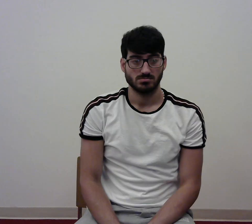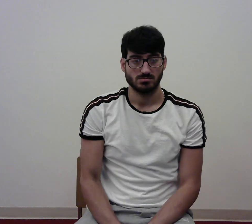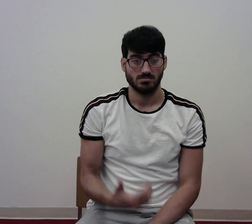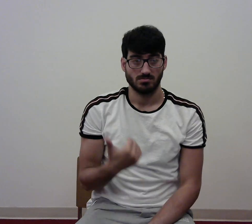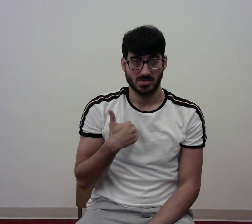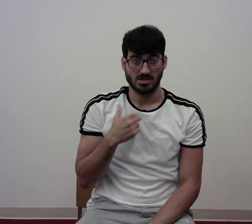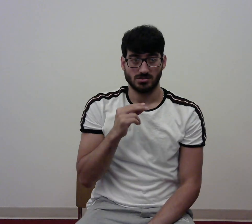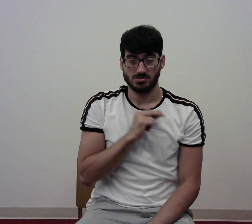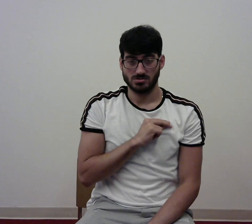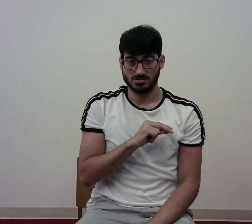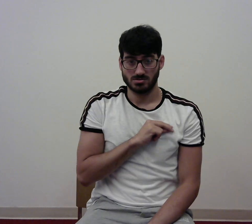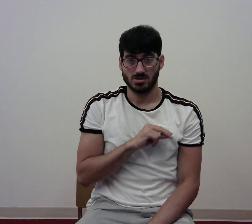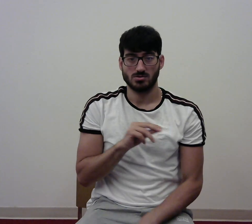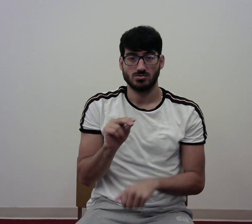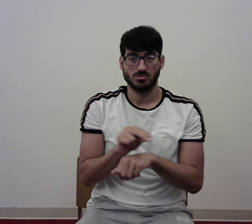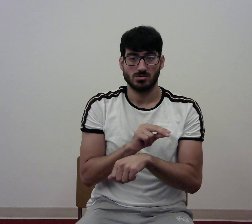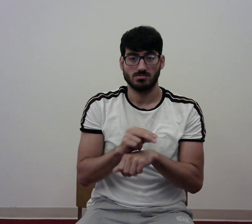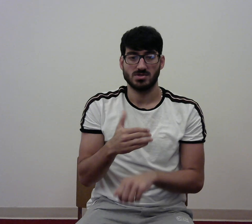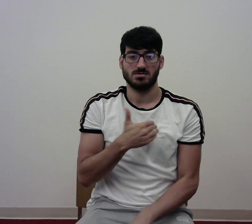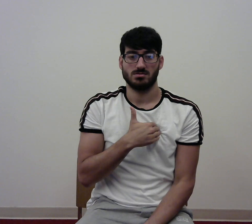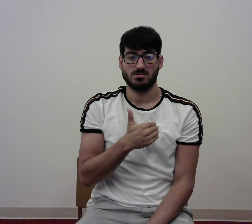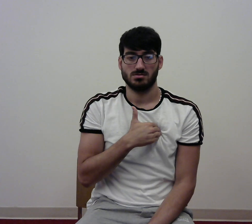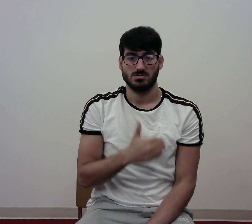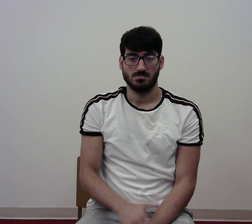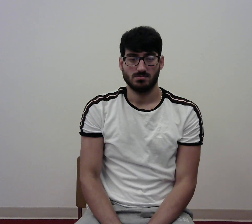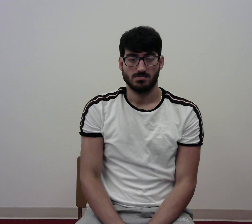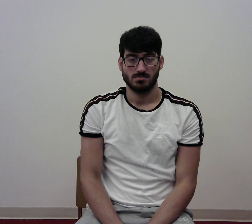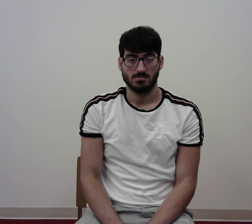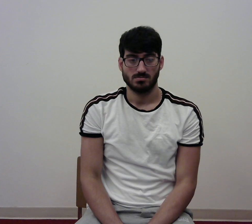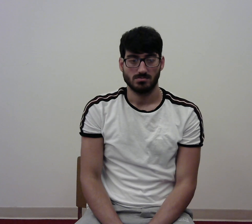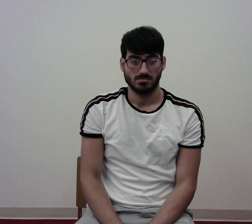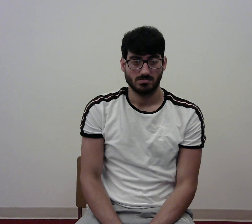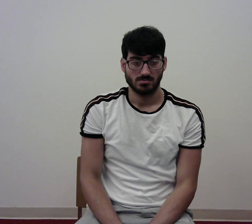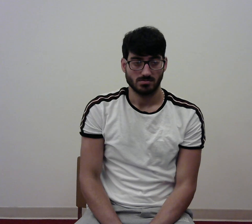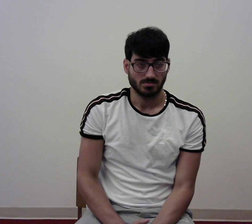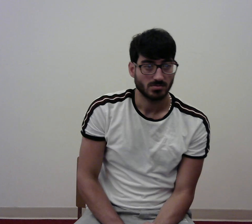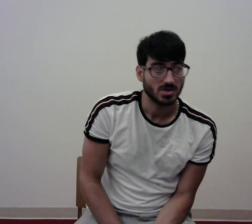Mən işə düzəlmək istəyirəm